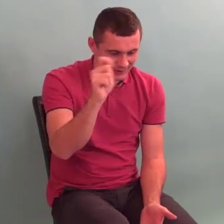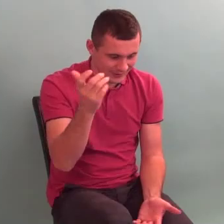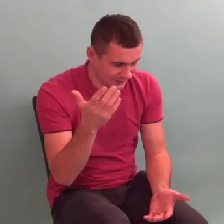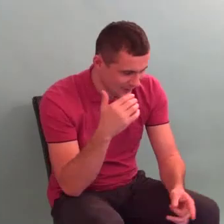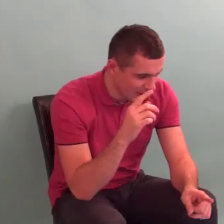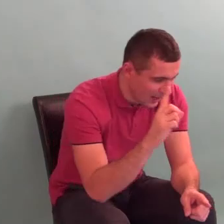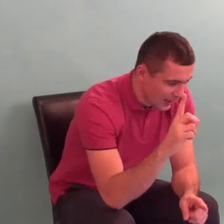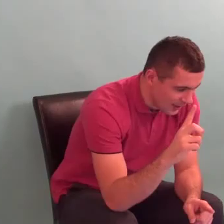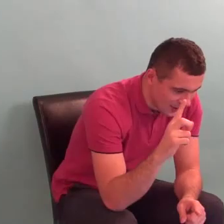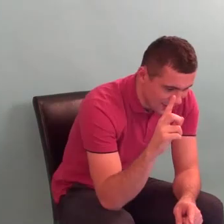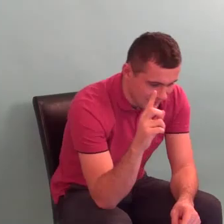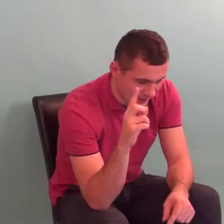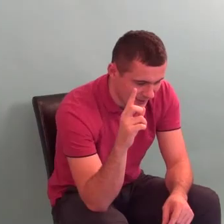Poczekaj.